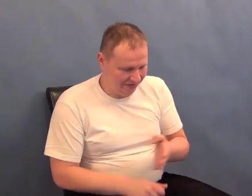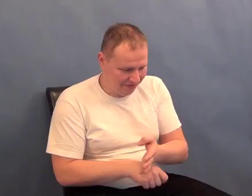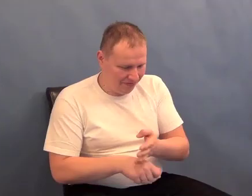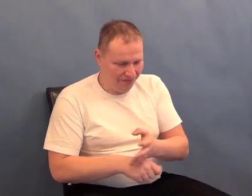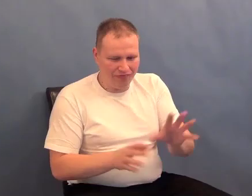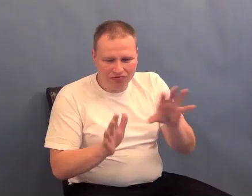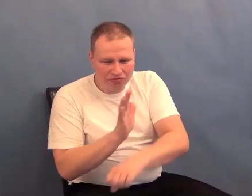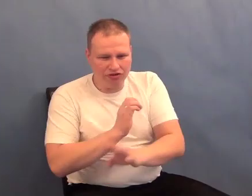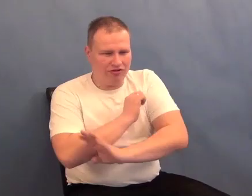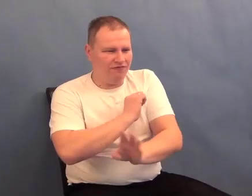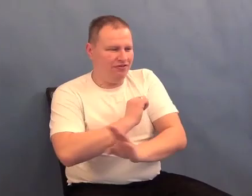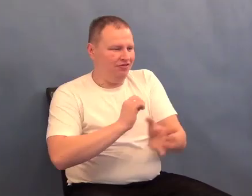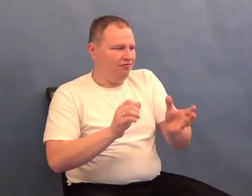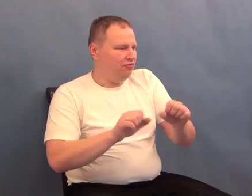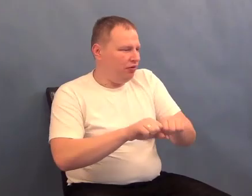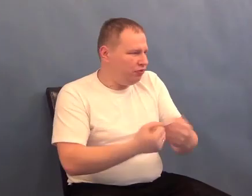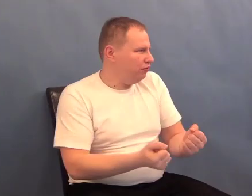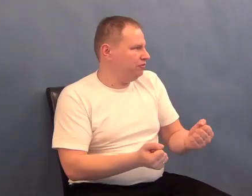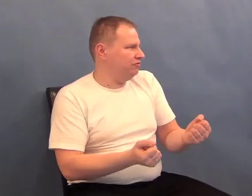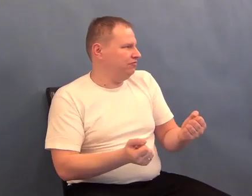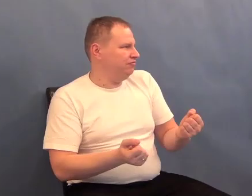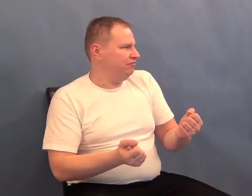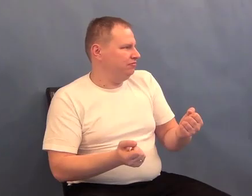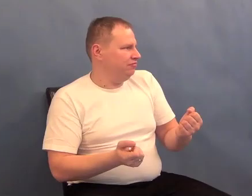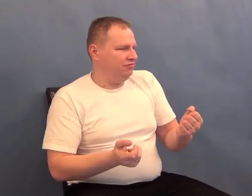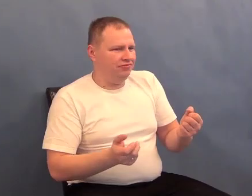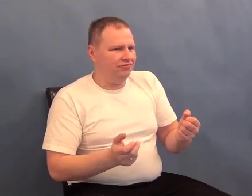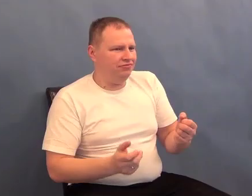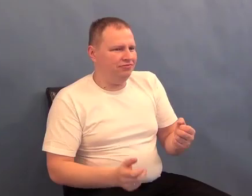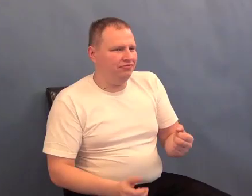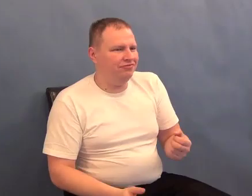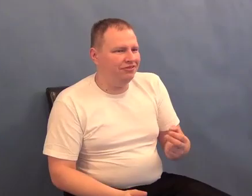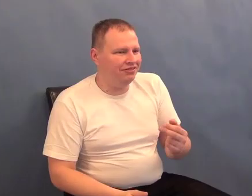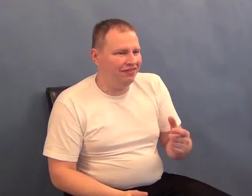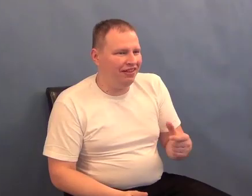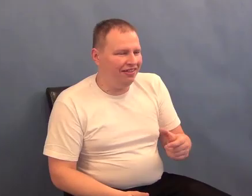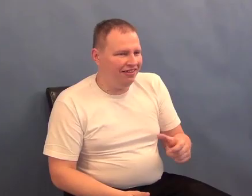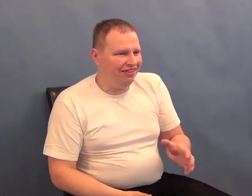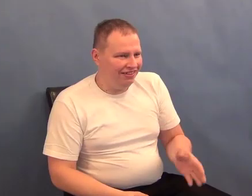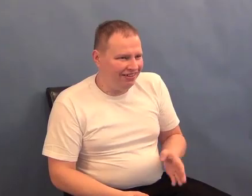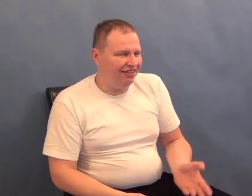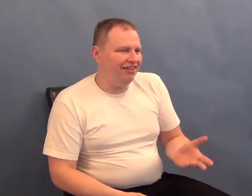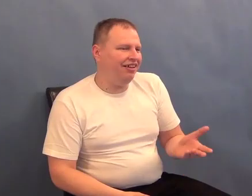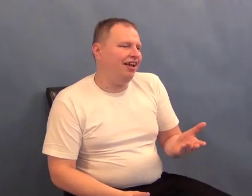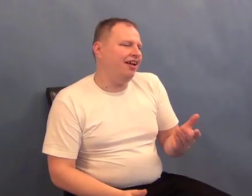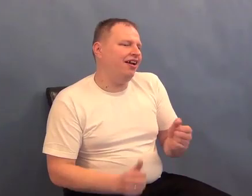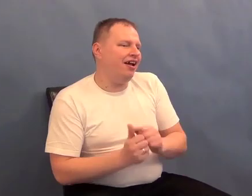Spiłować drzewo to znaczy niszczyć.